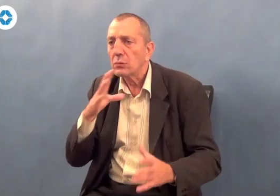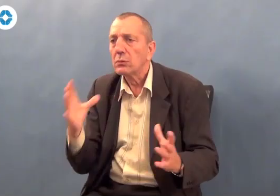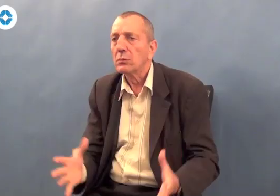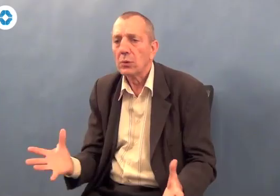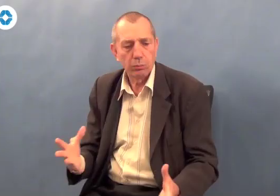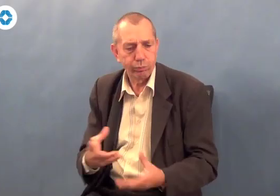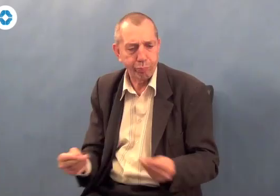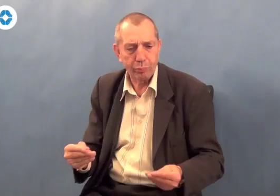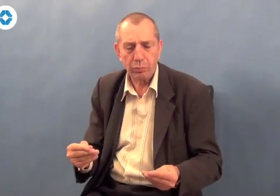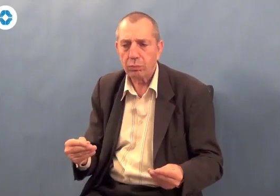Zniknął.